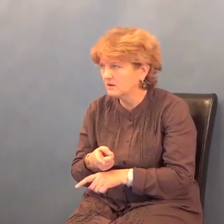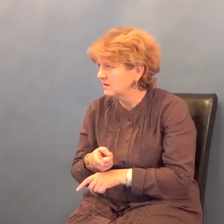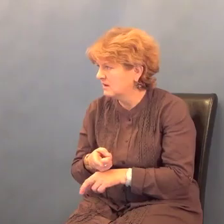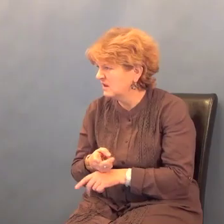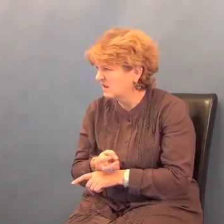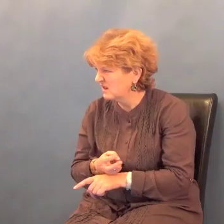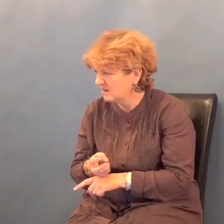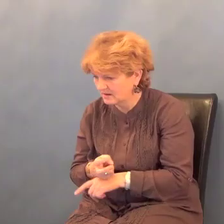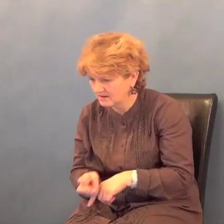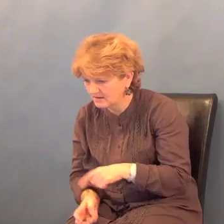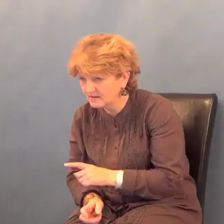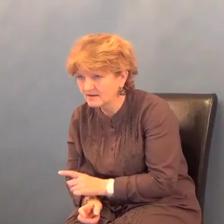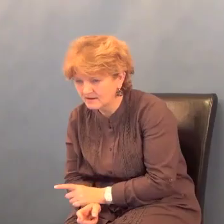W lutym?